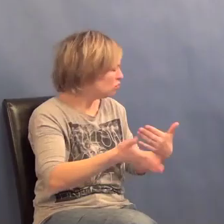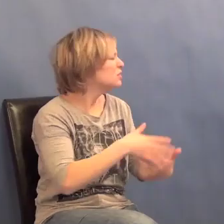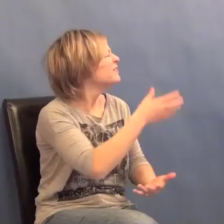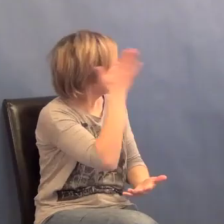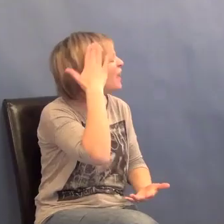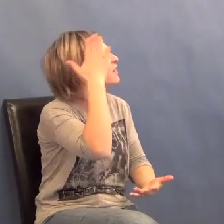A ona powtarza, że wie.